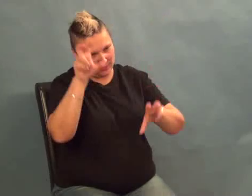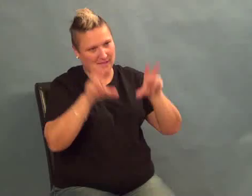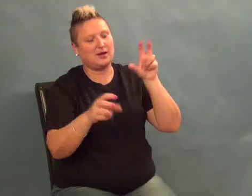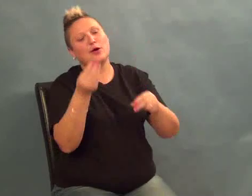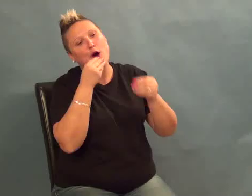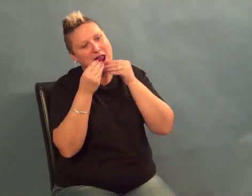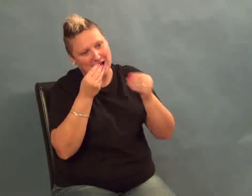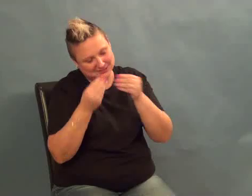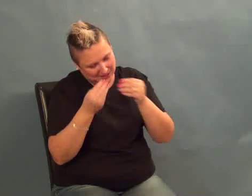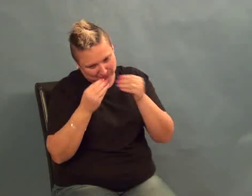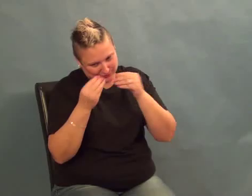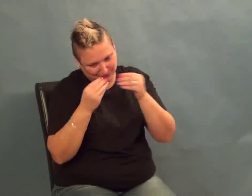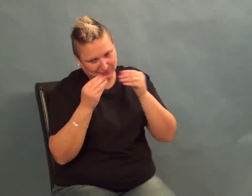Jedzą kolację.